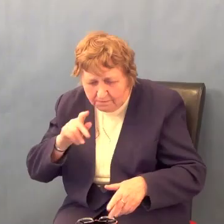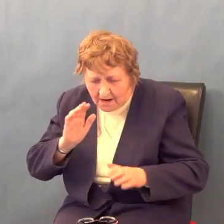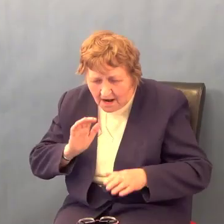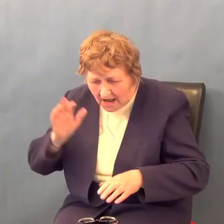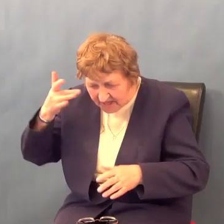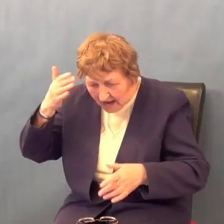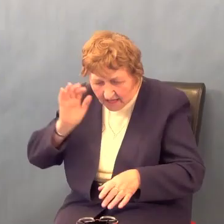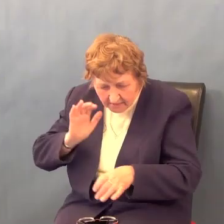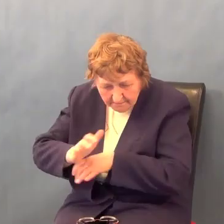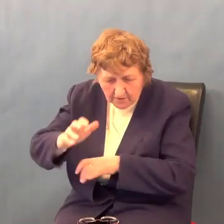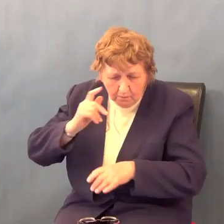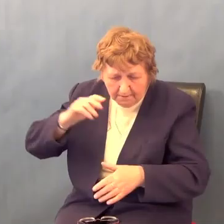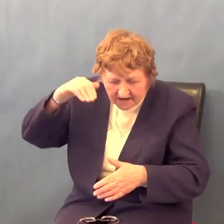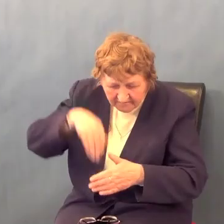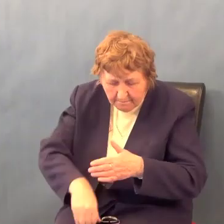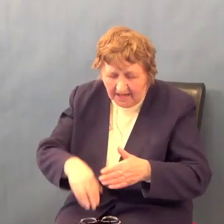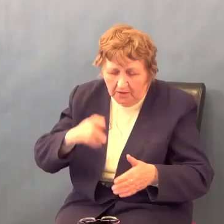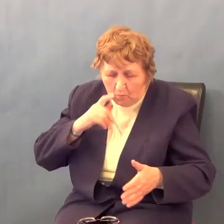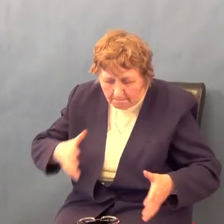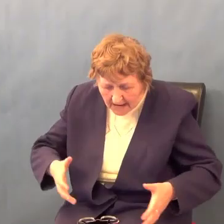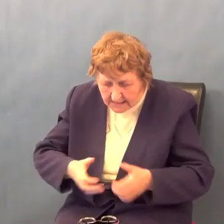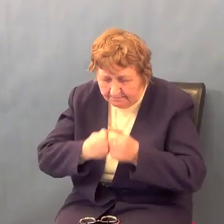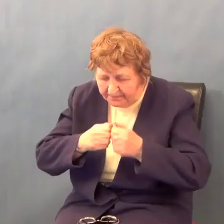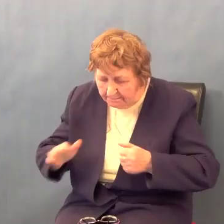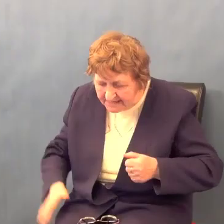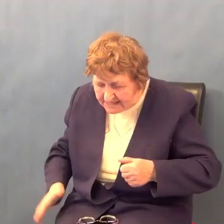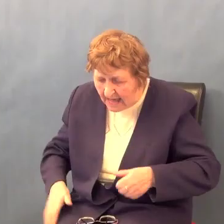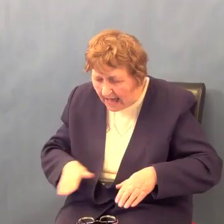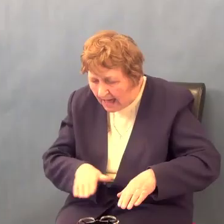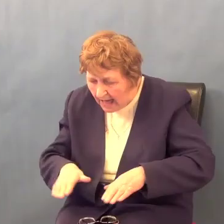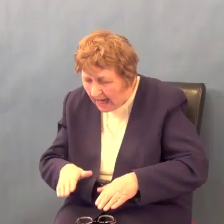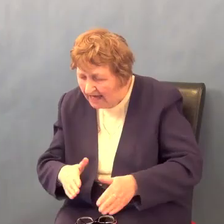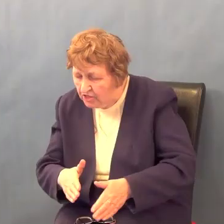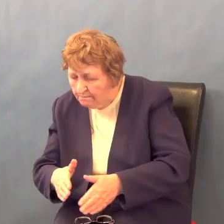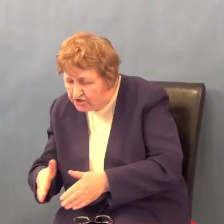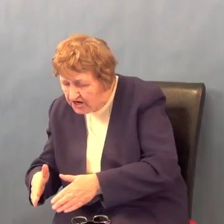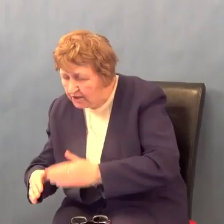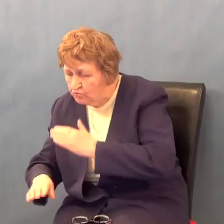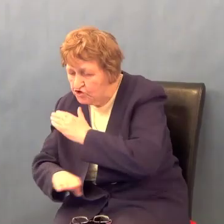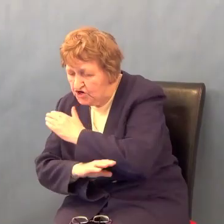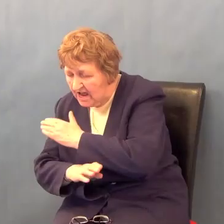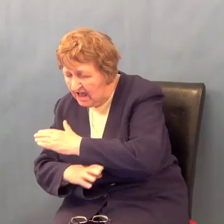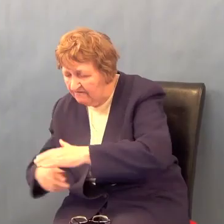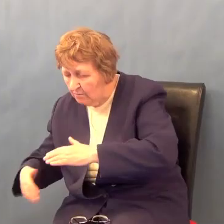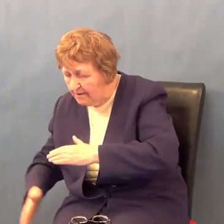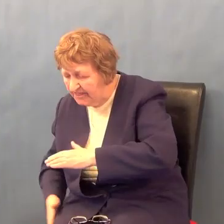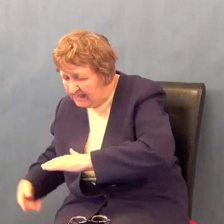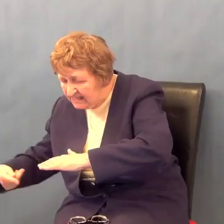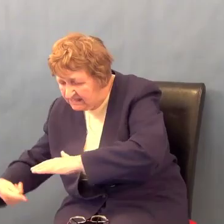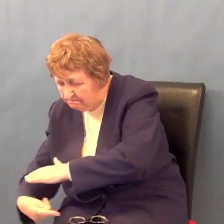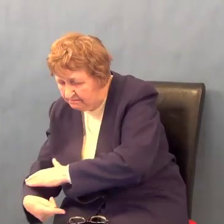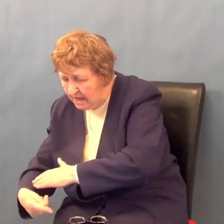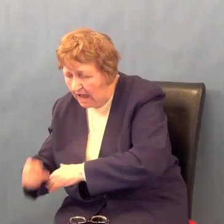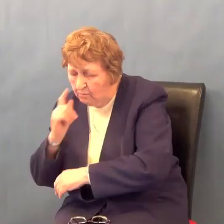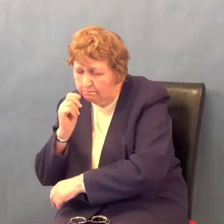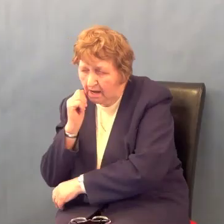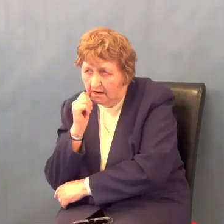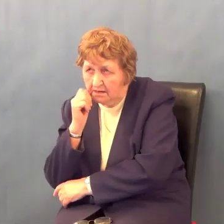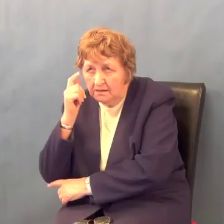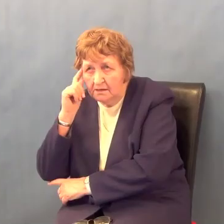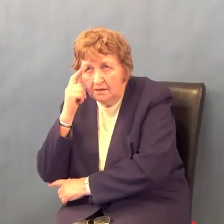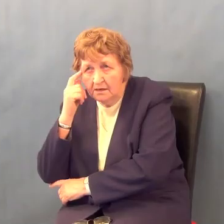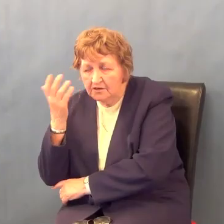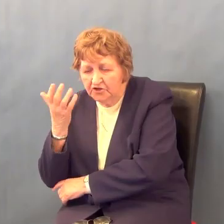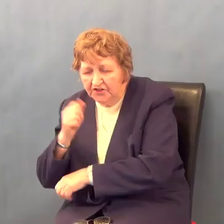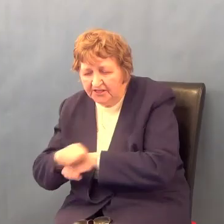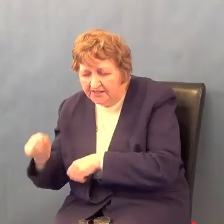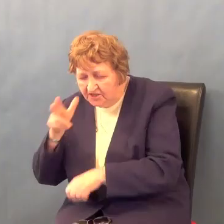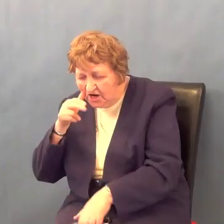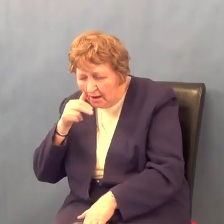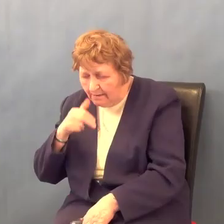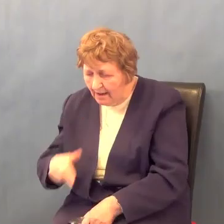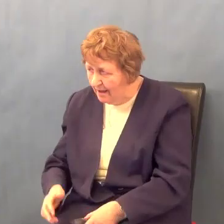Jeleń go zrzucił, chłopak wpadł do wody, chłopak ratuje psa i razem czołgają się do brzegu, pies się chowa, a chłopak się zastanawia, gdzie jest żaba.